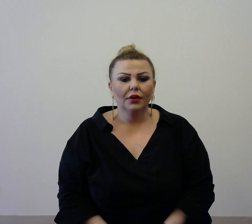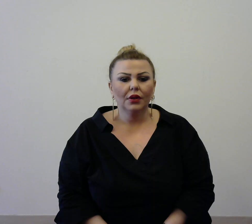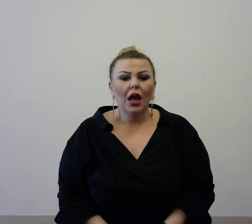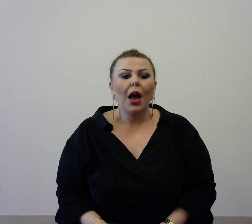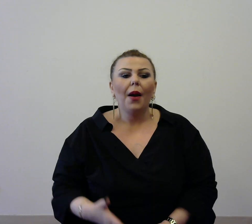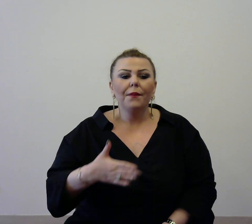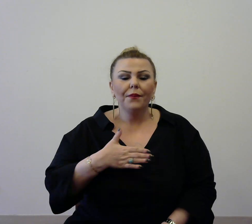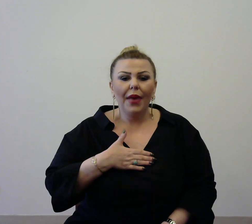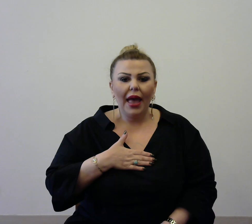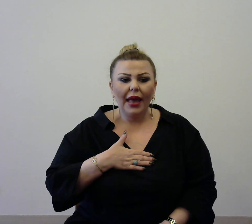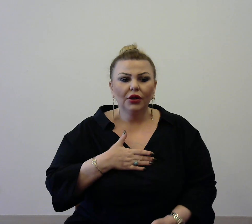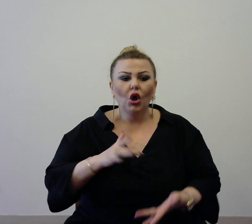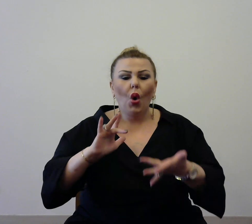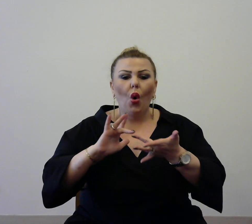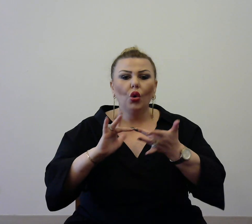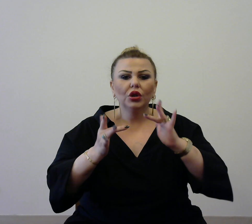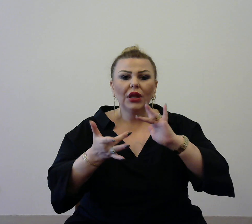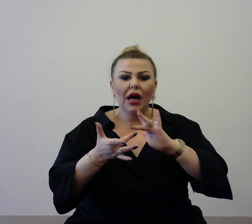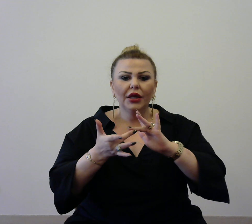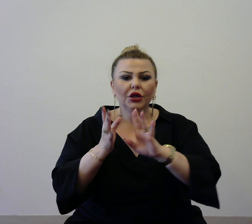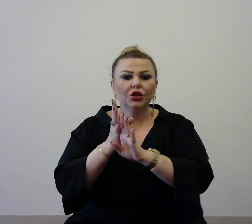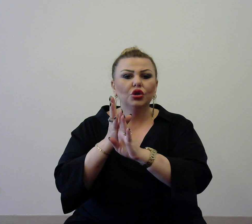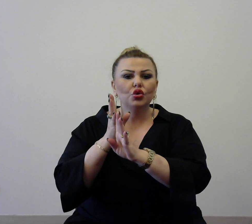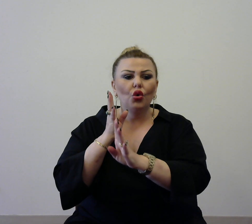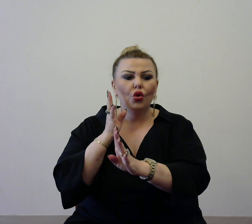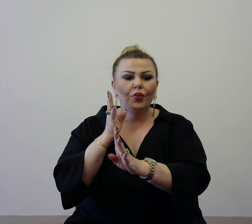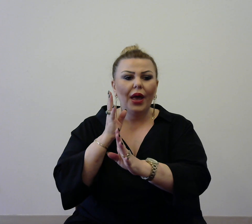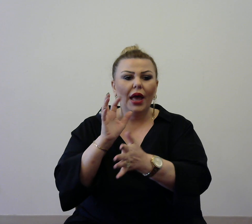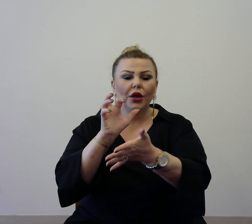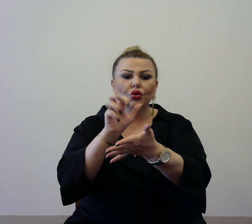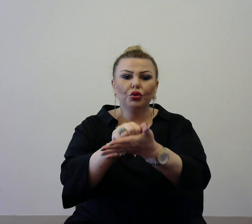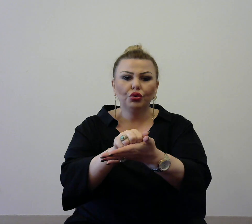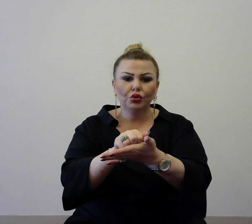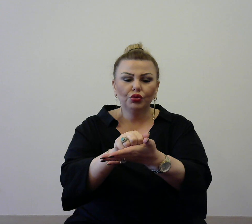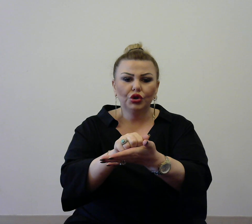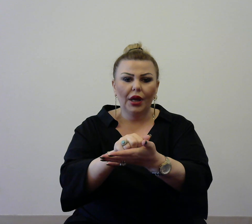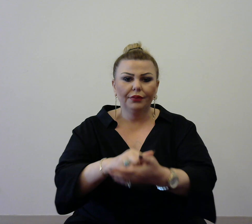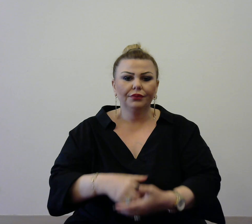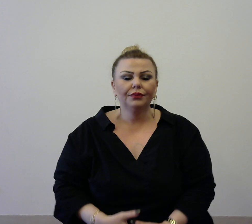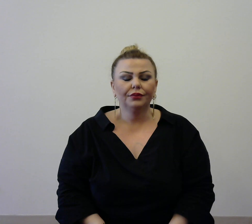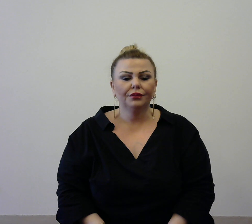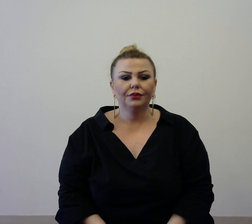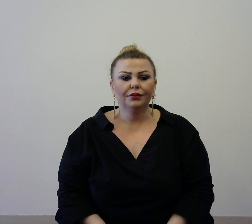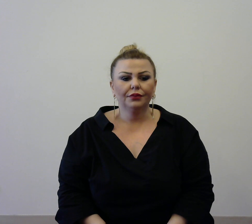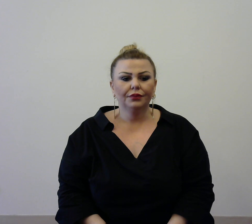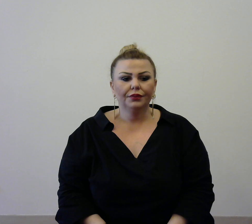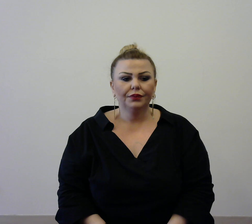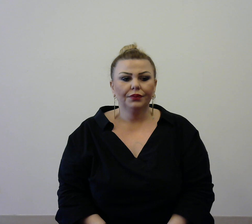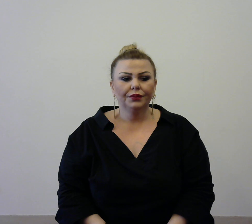Mən onlayn növbə götürmüşəm